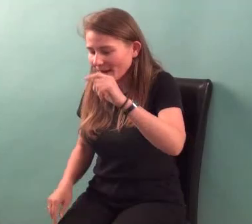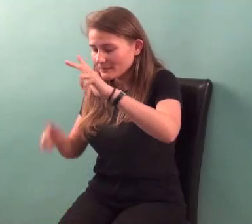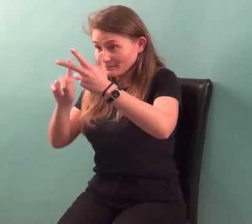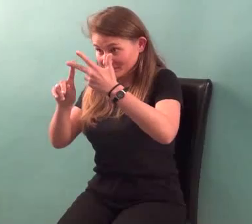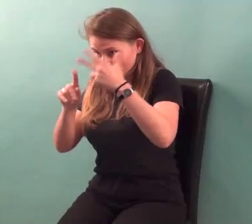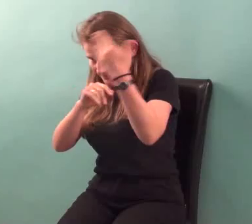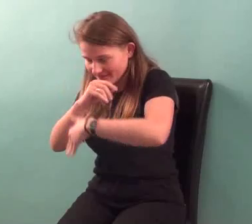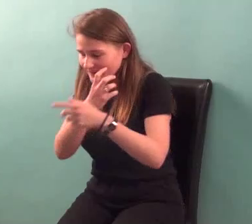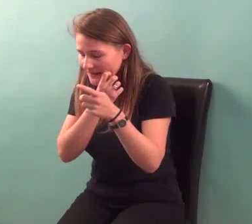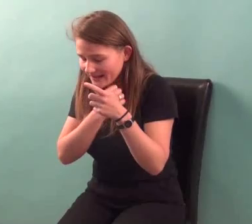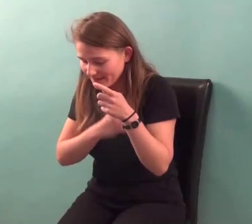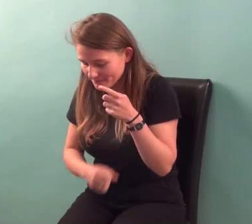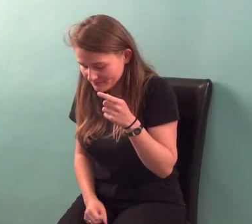Trzeci i ostatni.